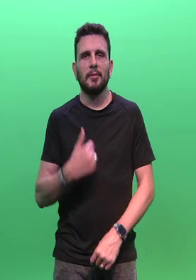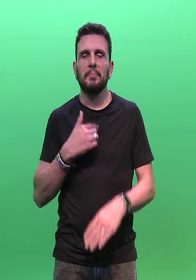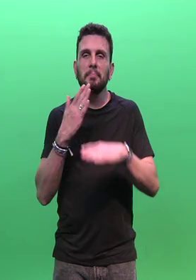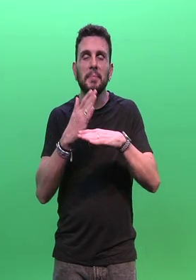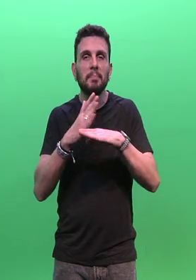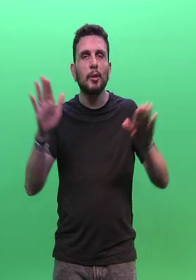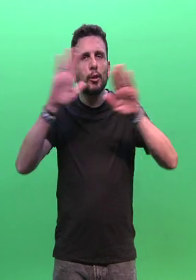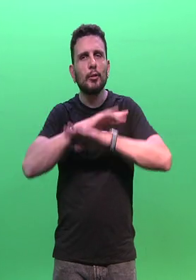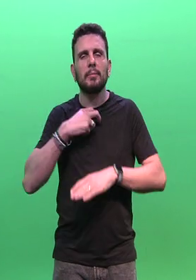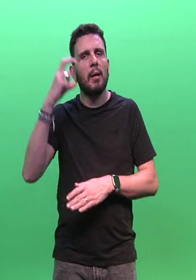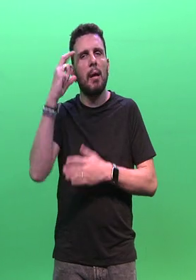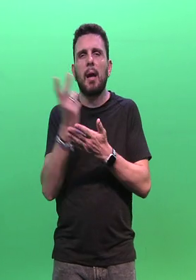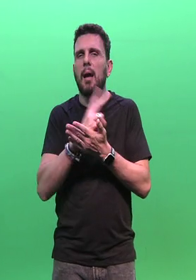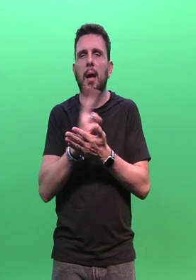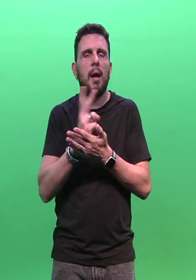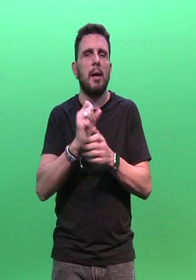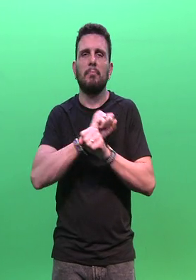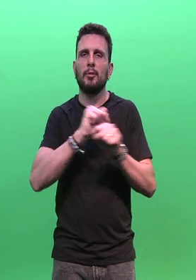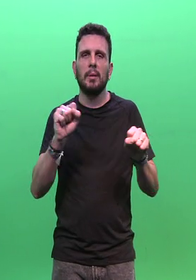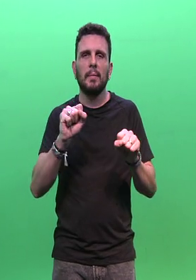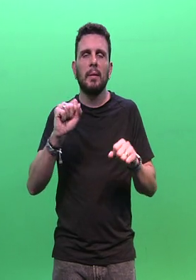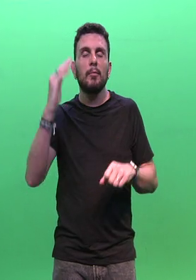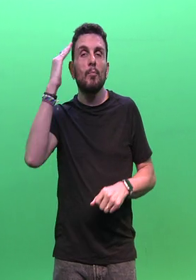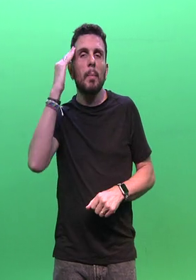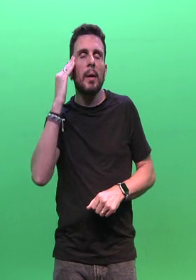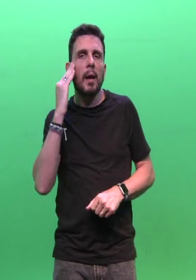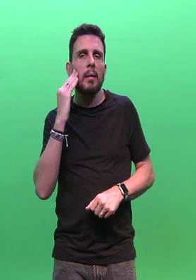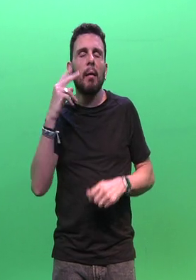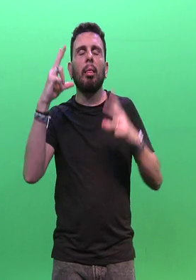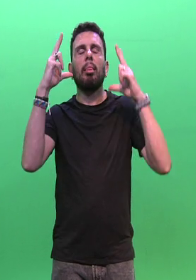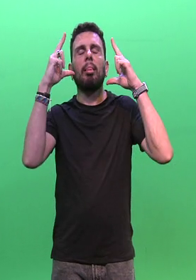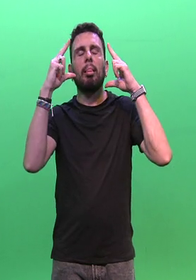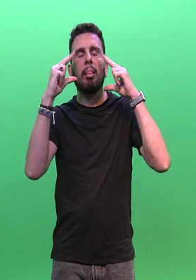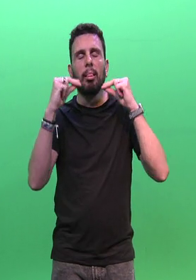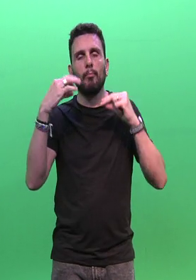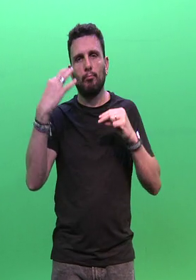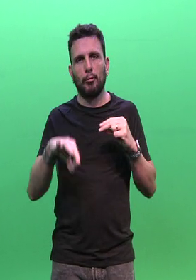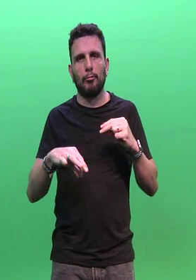A la nit sempre em passa que no puc dormir, en canvi, al matí em quedo adormit.